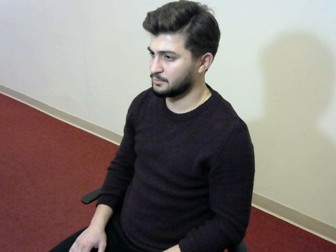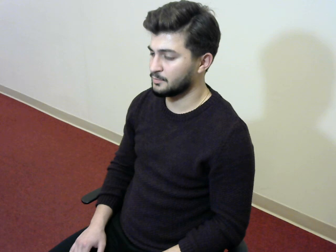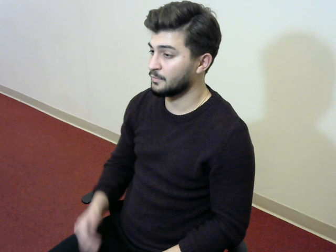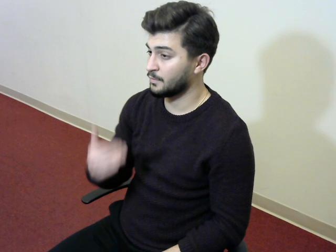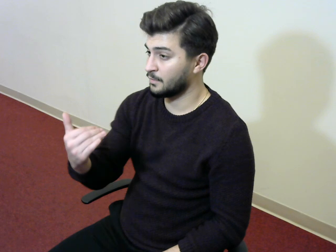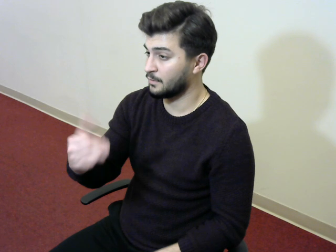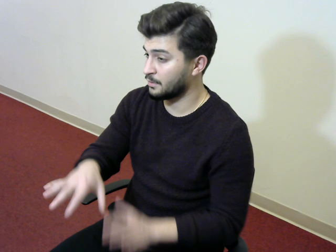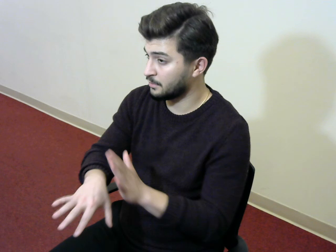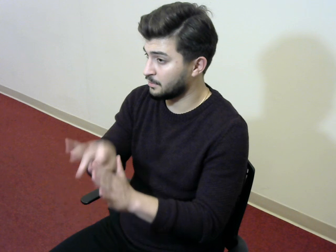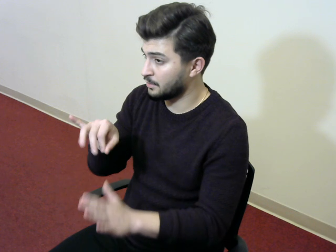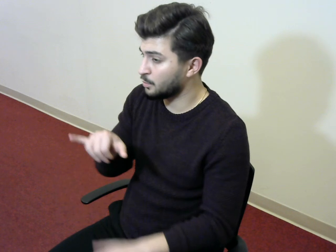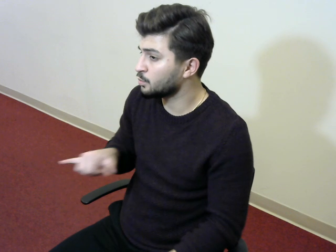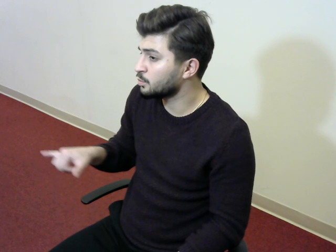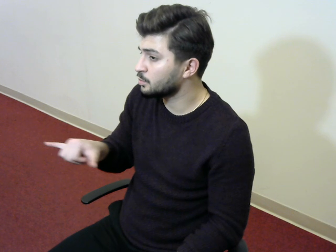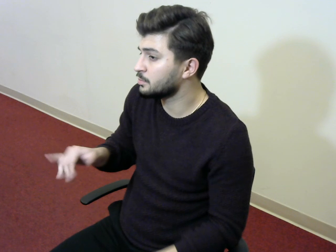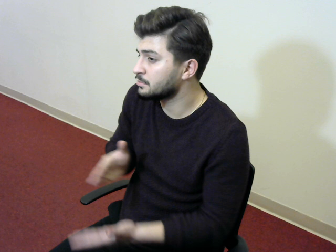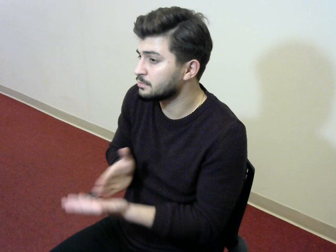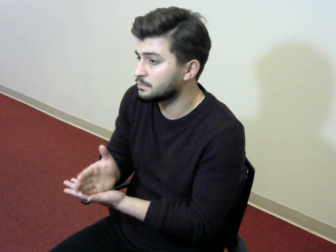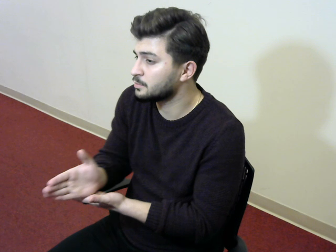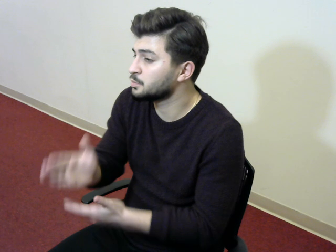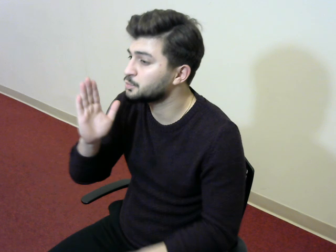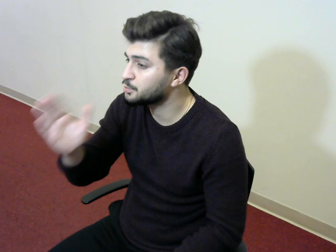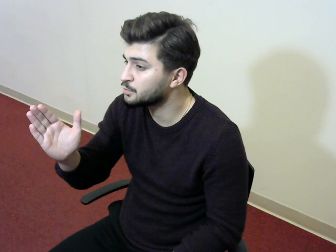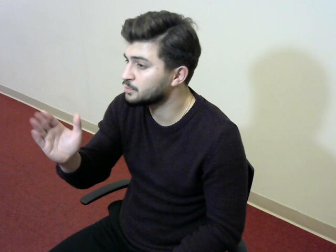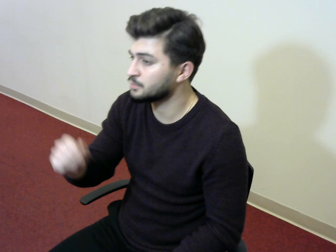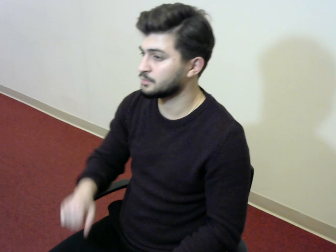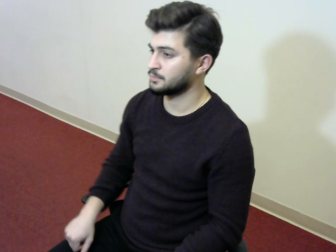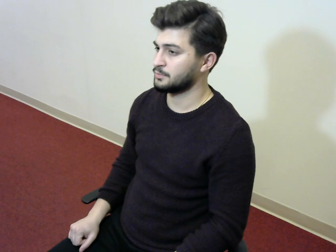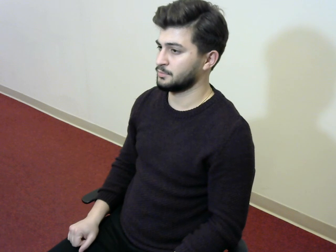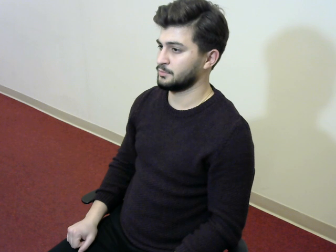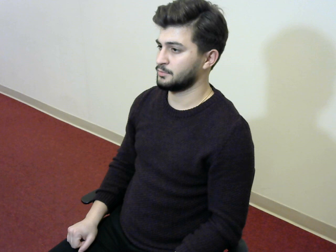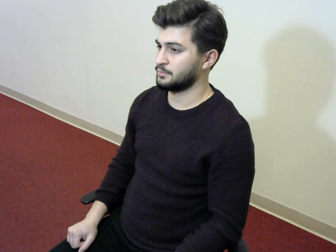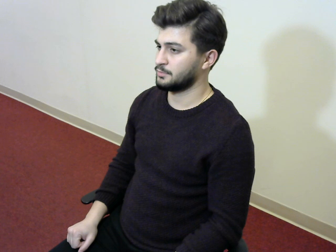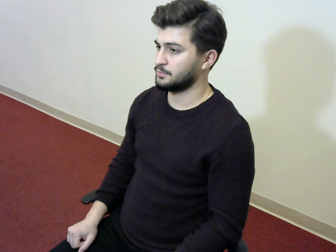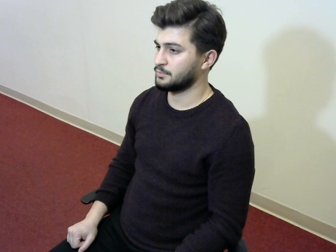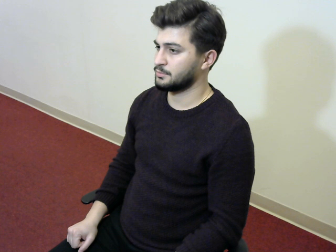Sizin seçiminiz hansı istiqamətdə olacaq?